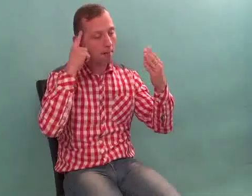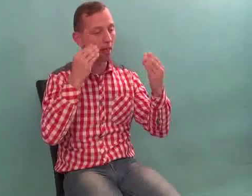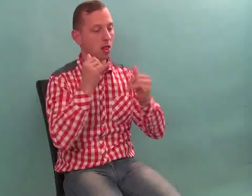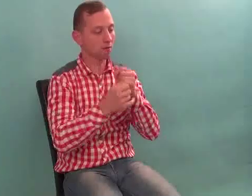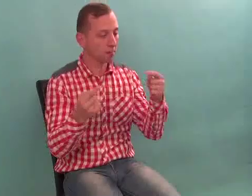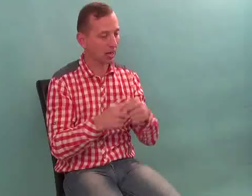Do rowerzystów pasuje.